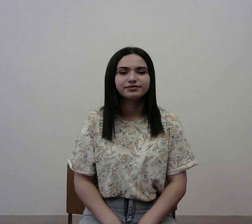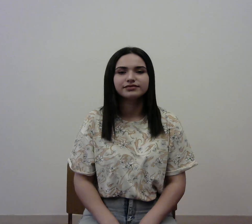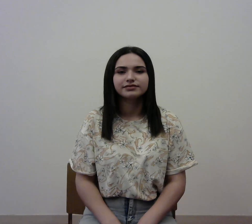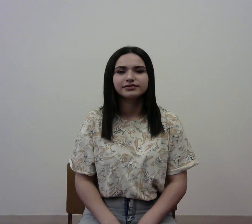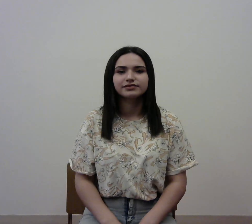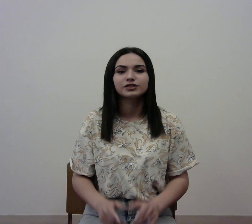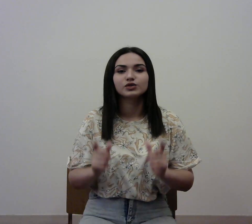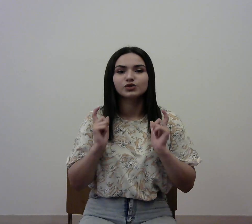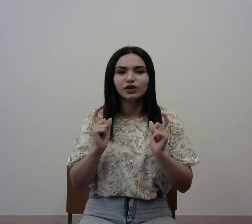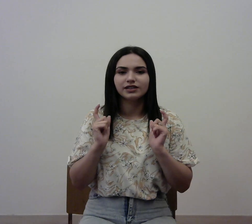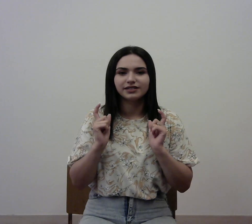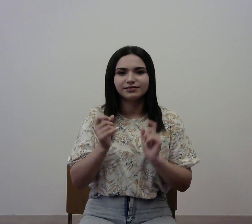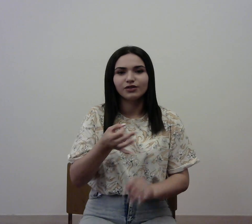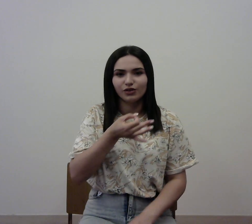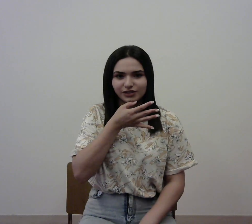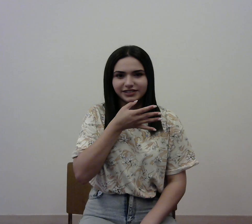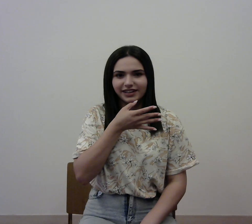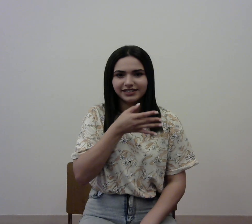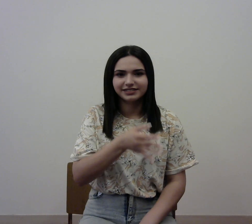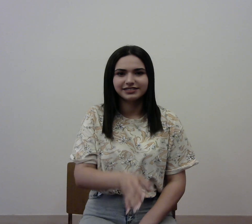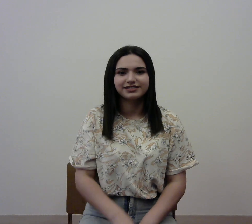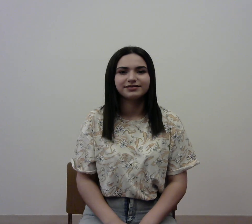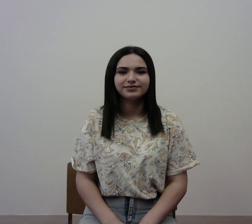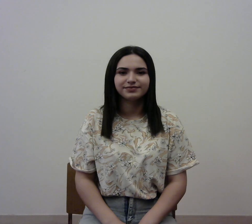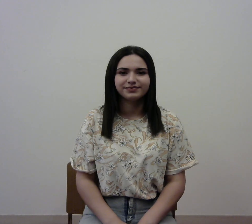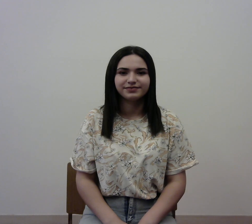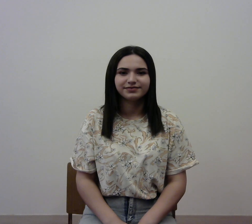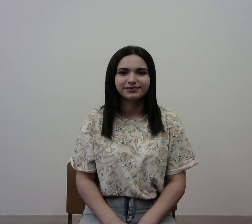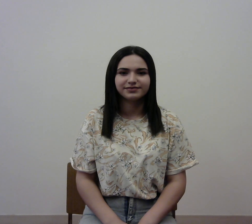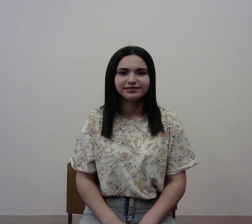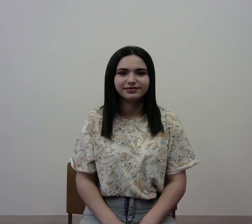Köynəyim xoşuna gəlir?